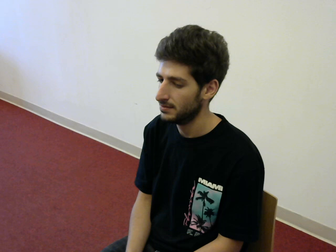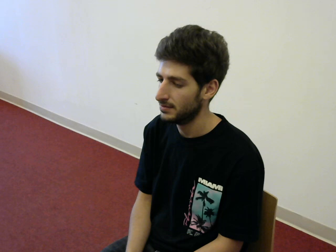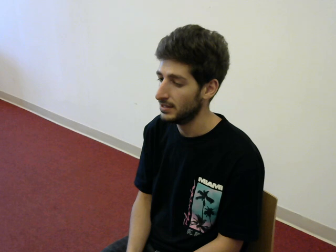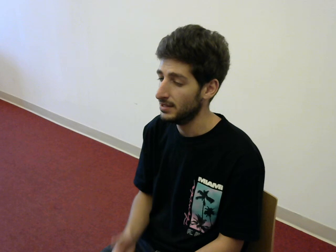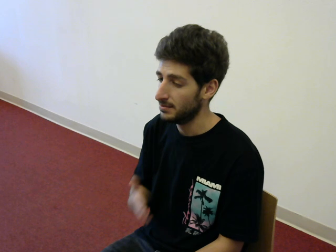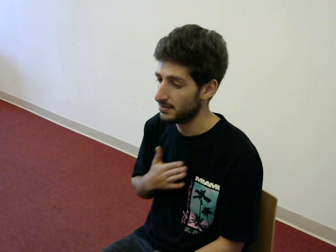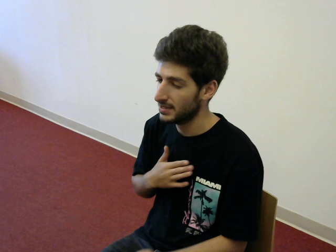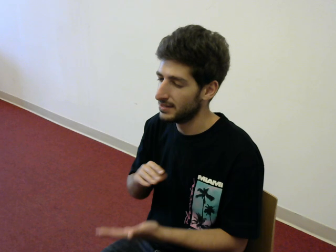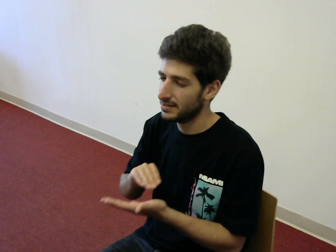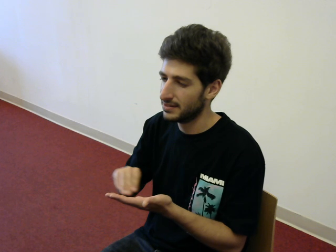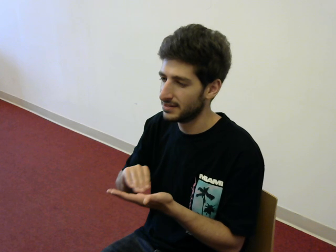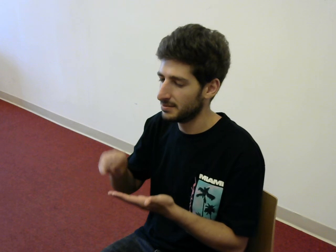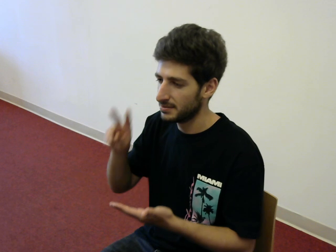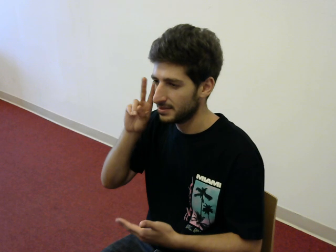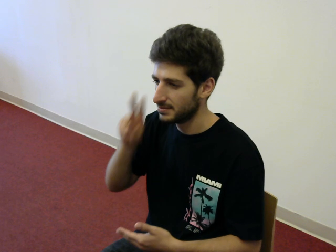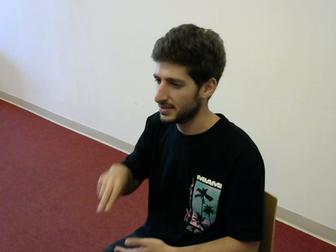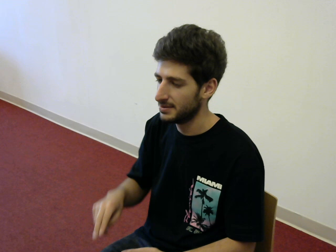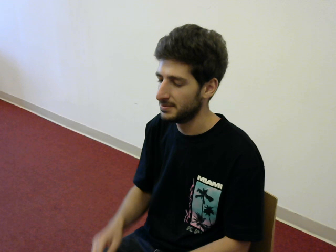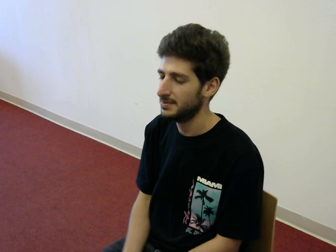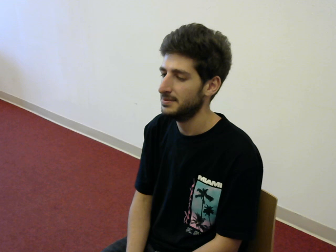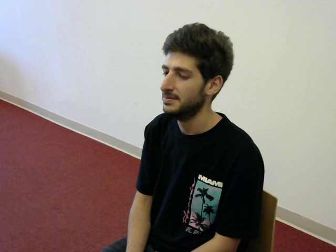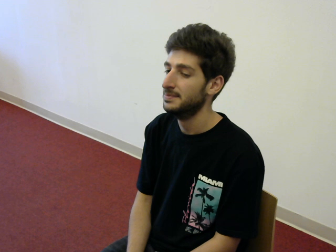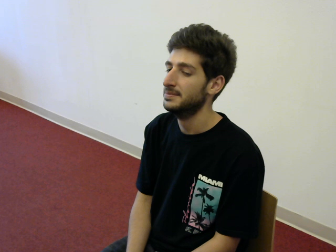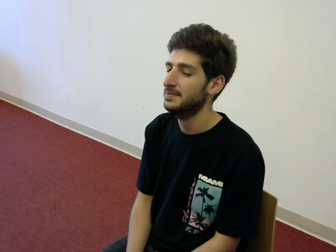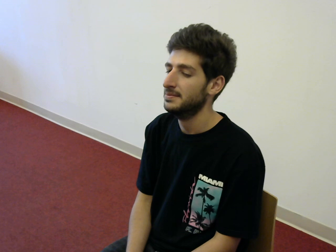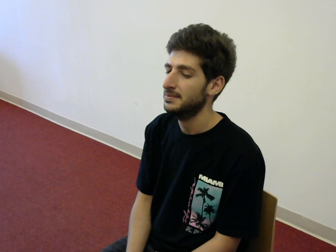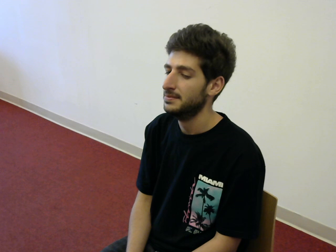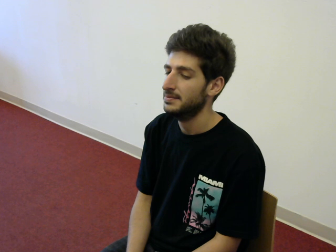Mən yaza bilmirəm